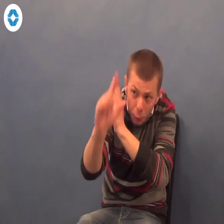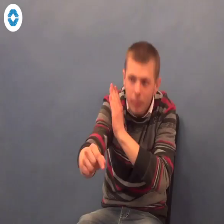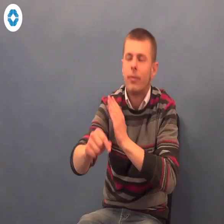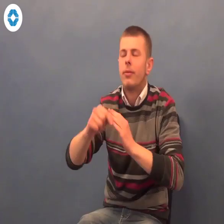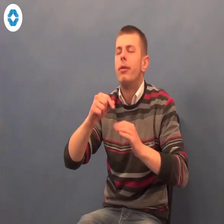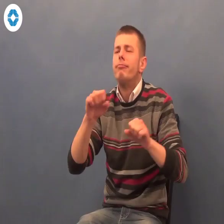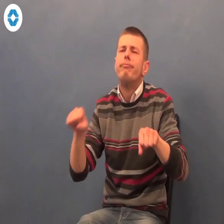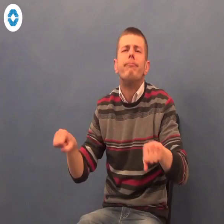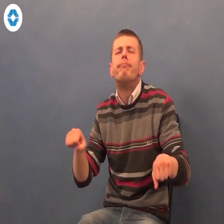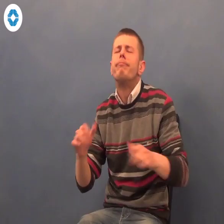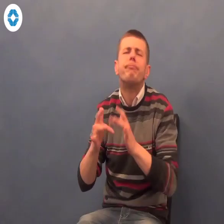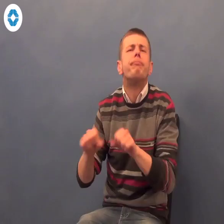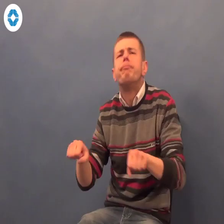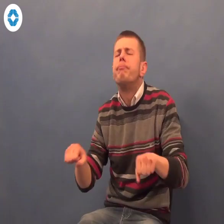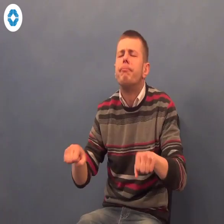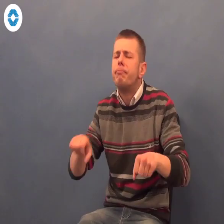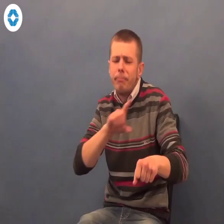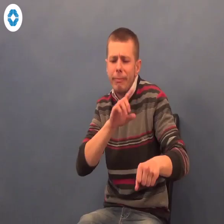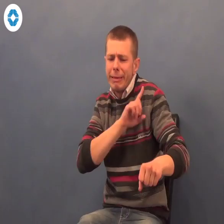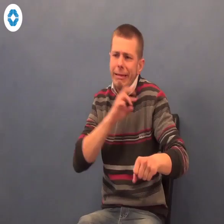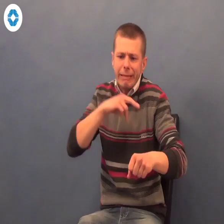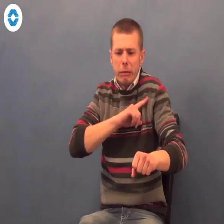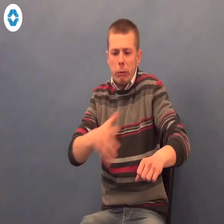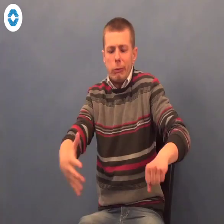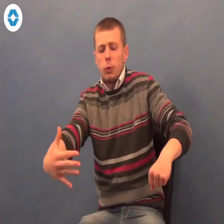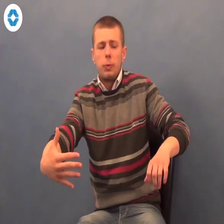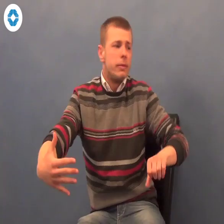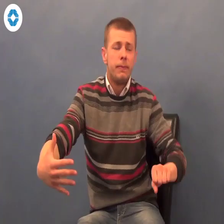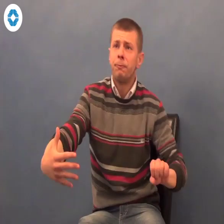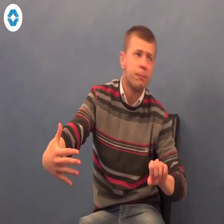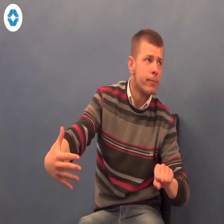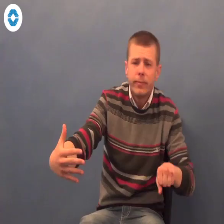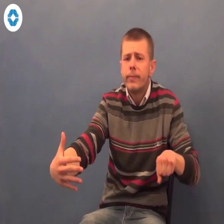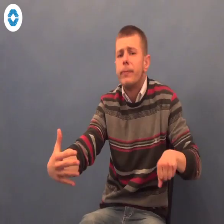Jedzie, jedzie na rowerze i pilnuje, żeby pojemnik nie wypadł. Trzyma go.